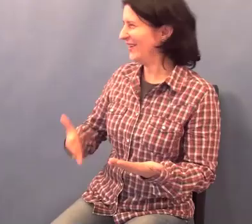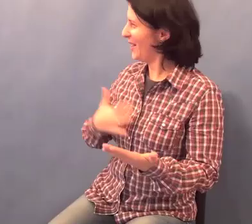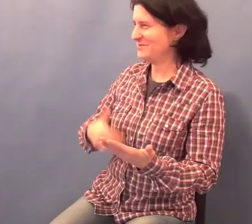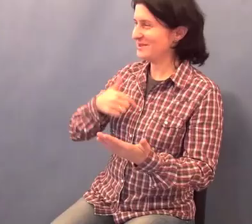Dobrze.